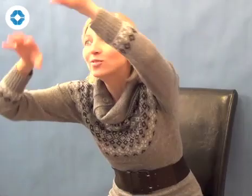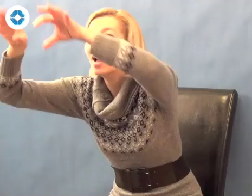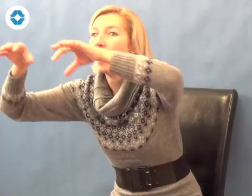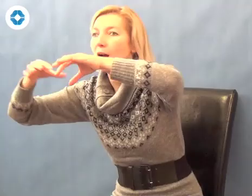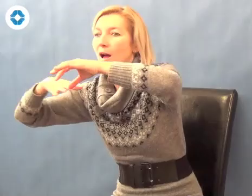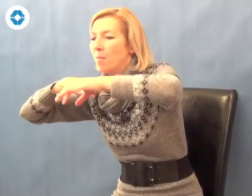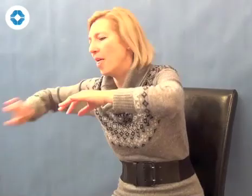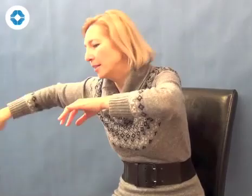Pies był tam.